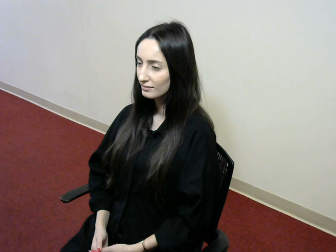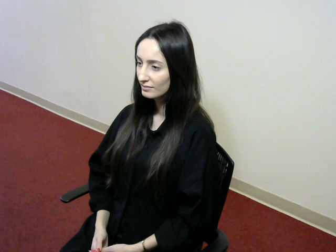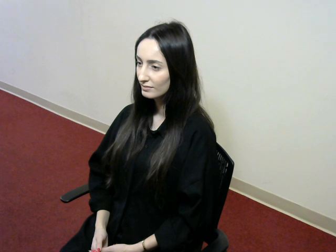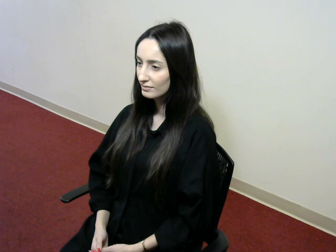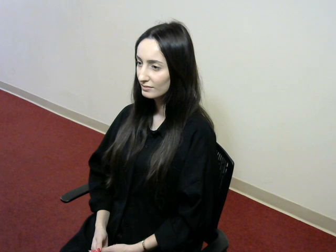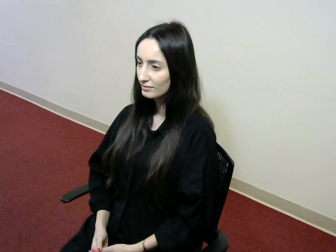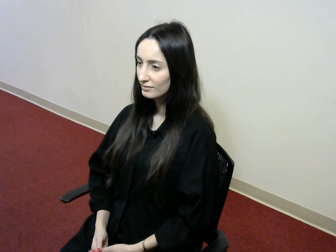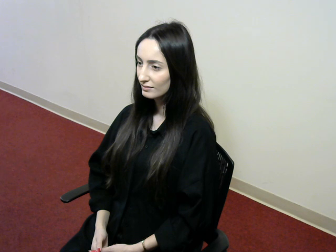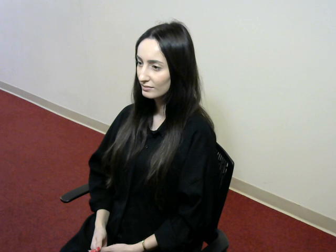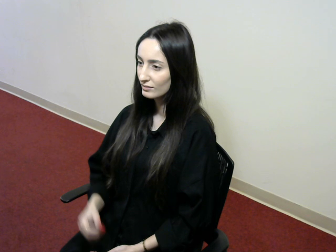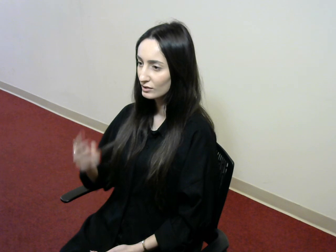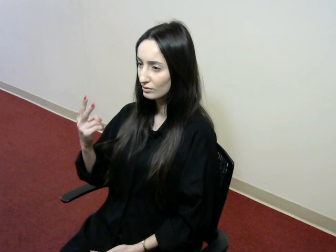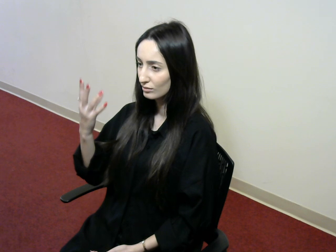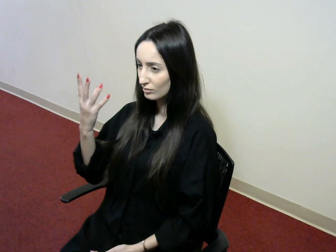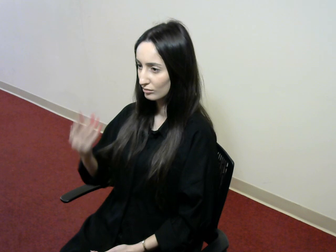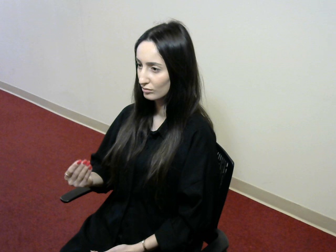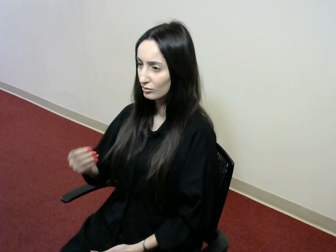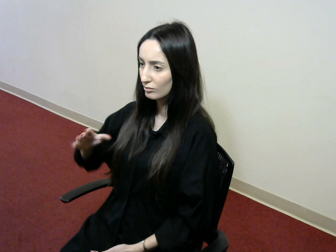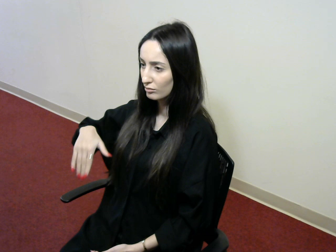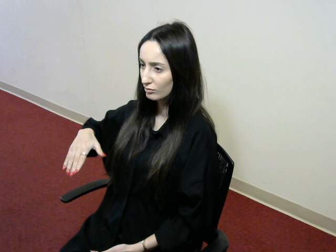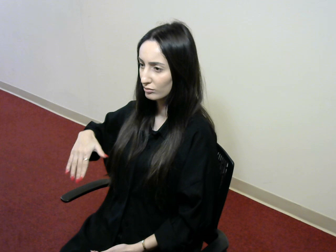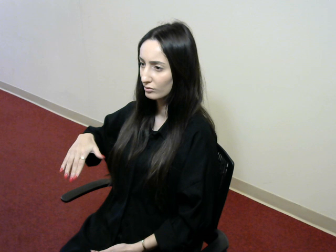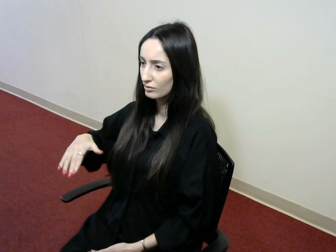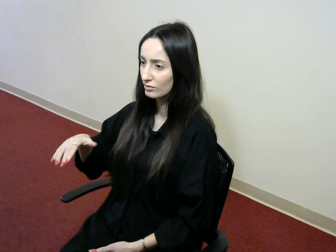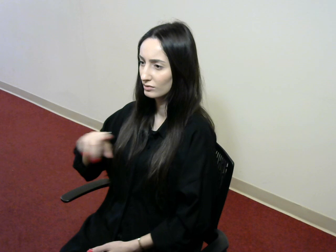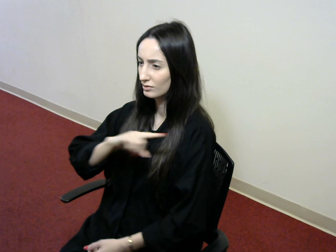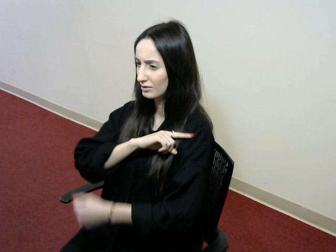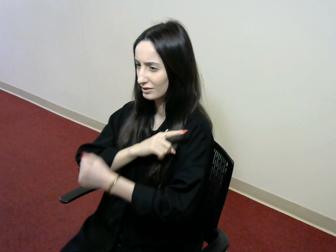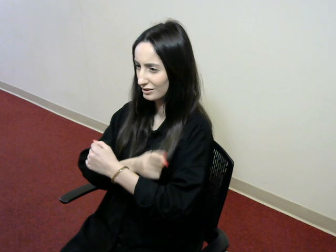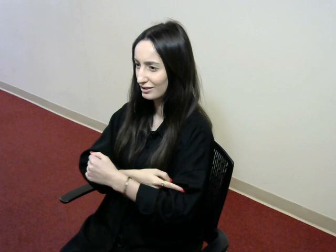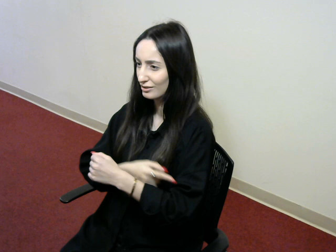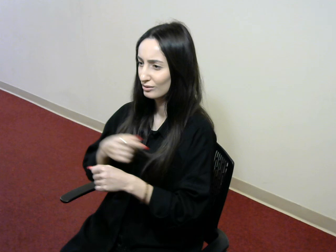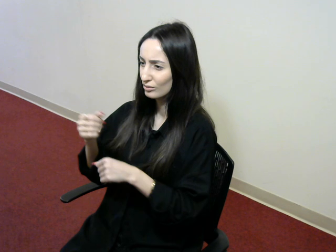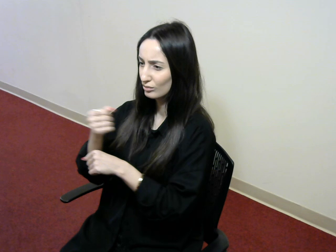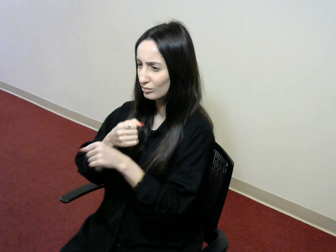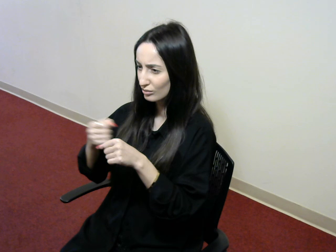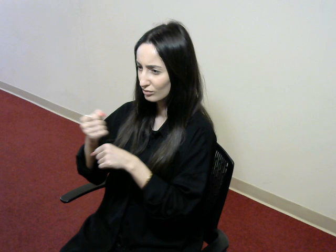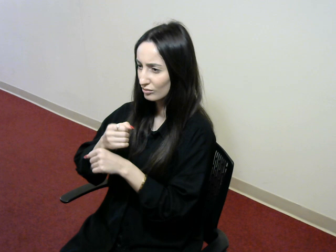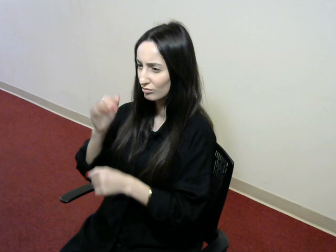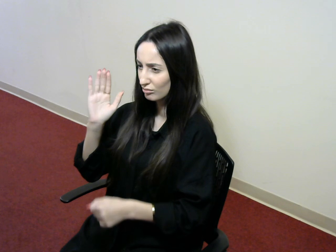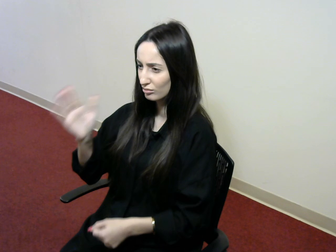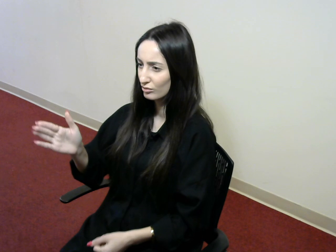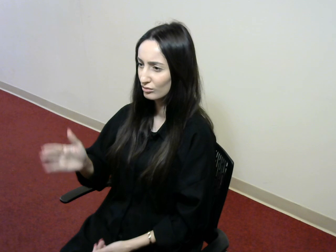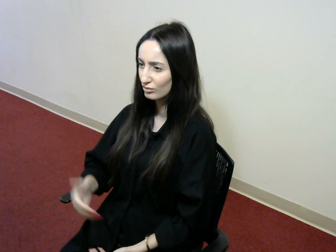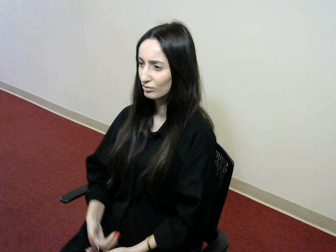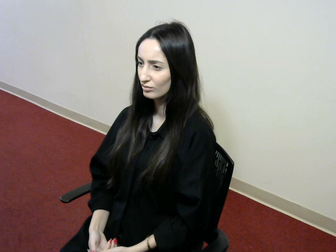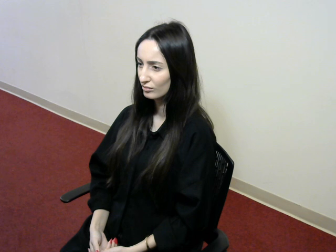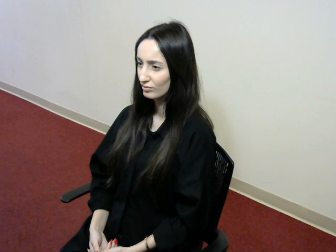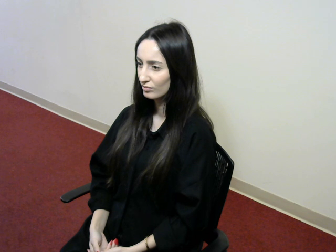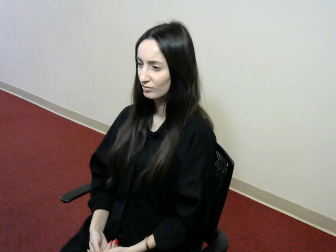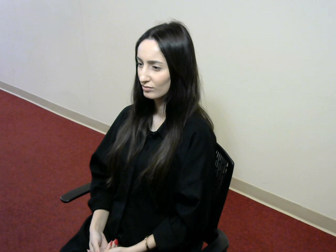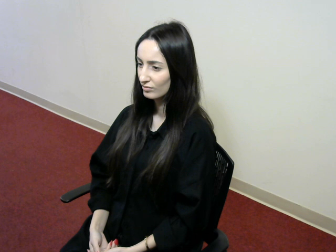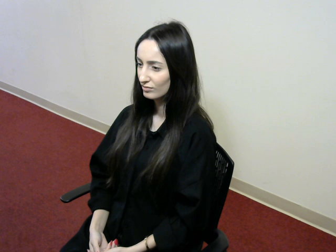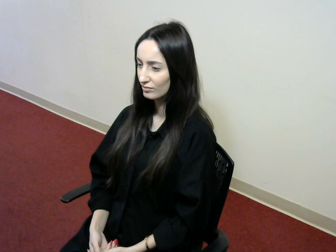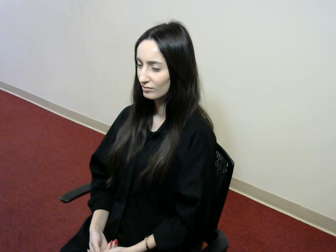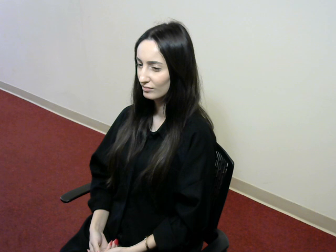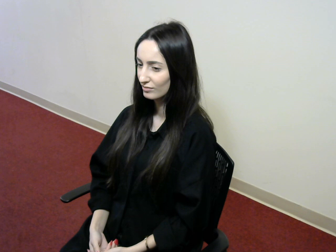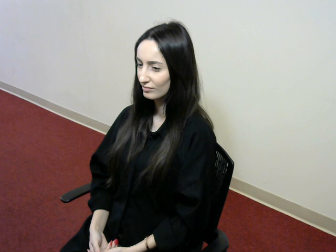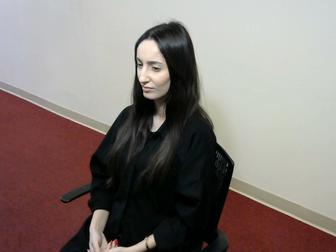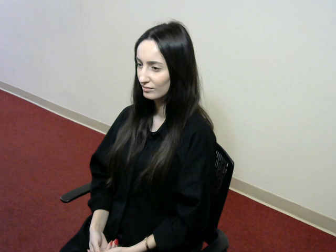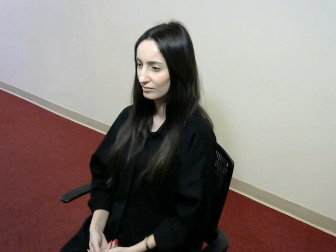İki gün sonra güclü külək olacaq